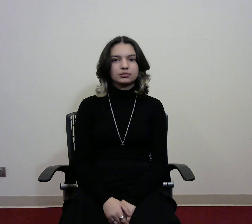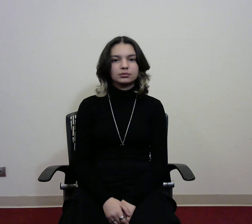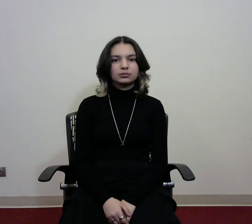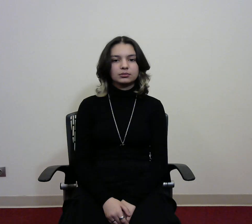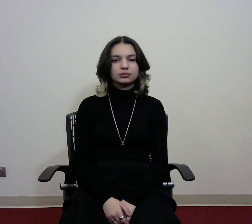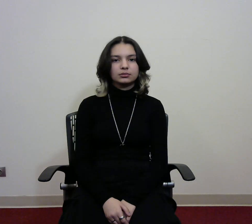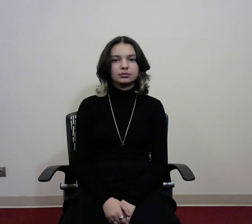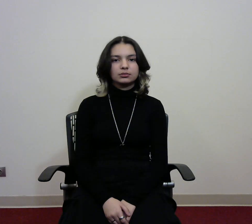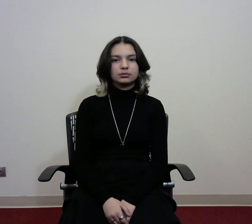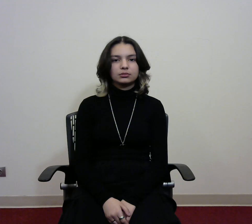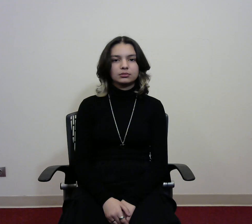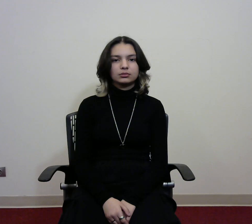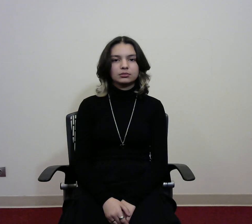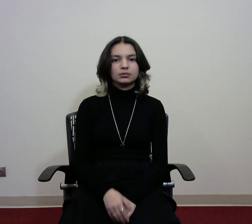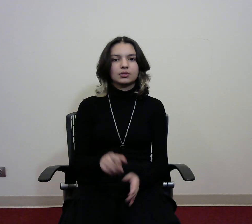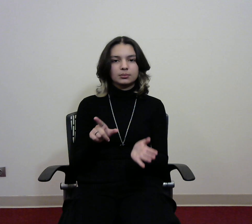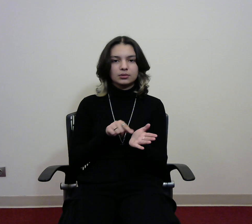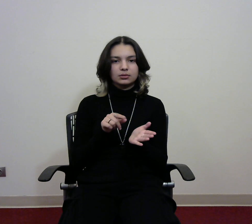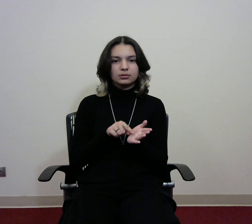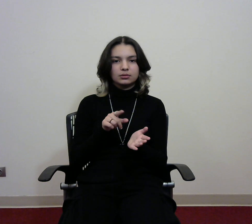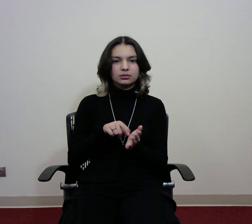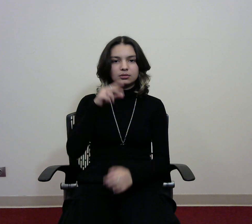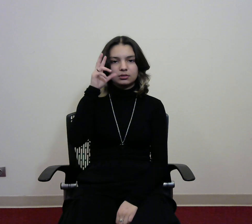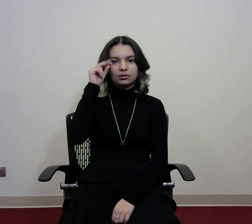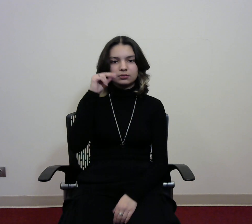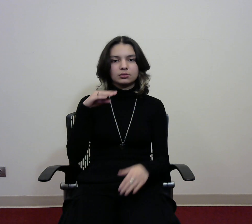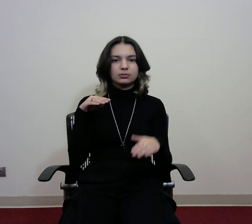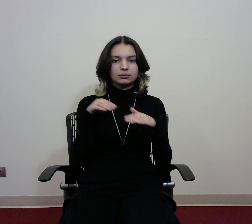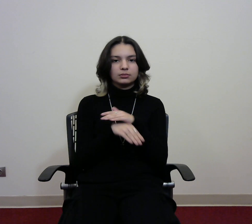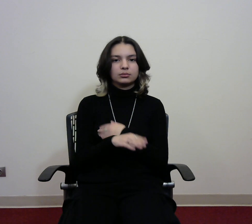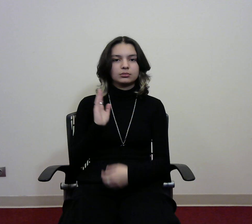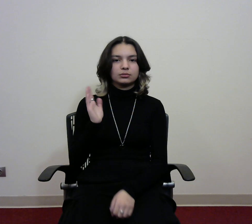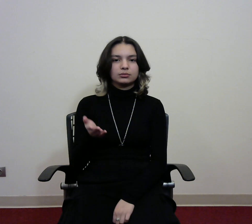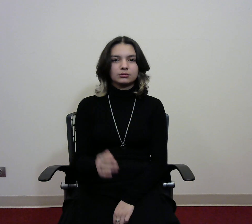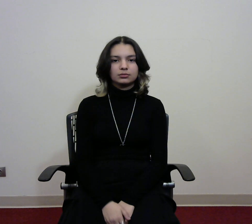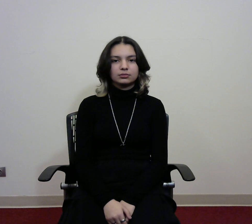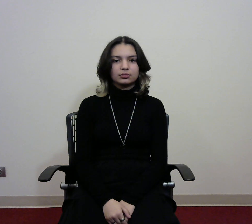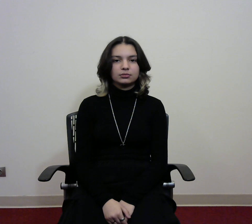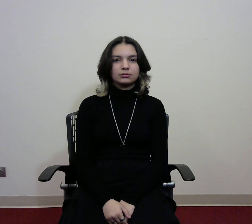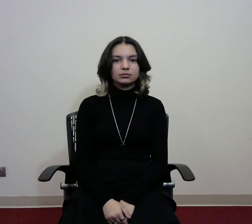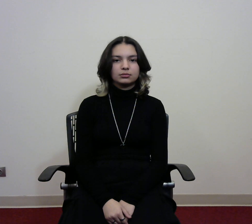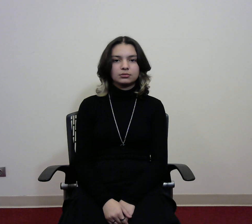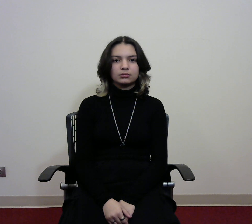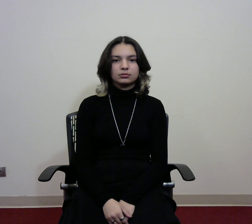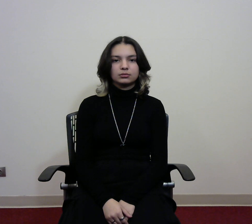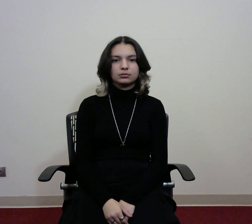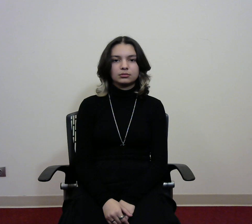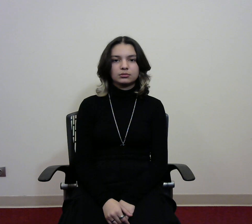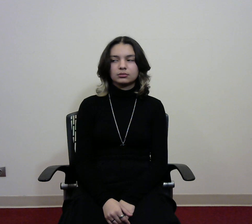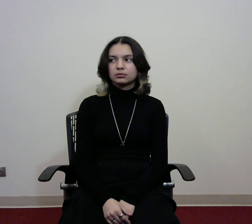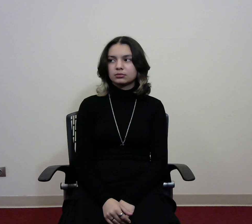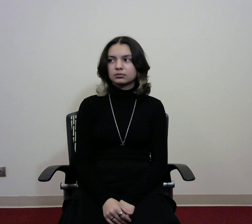Pensiyaya nə vaxt çıxacam?